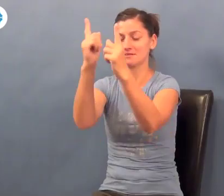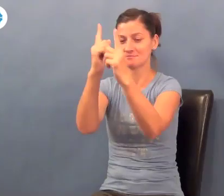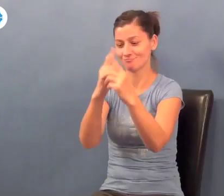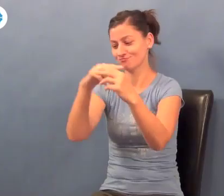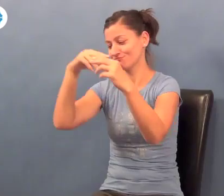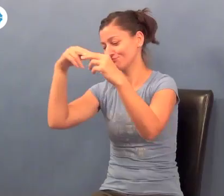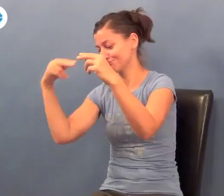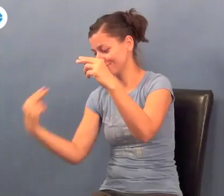Spadł z roweru.